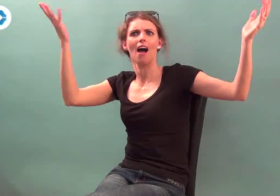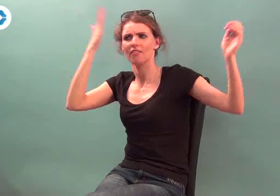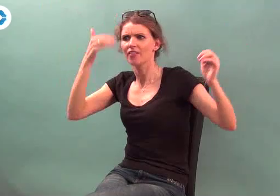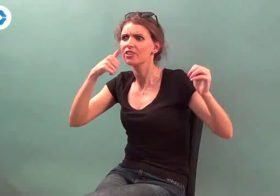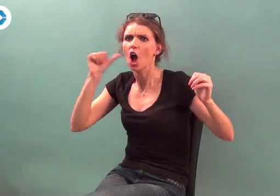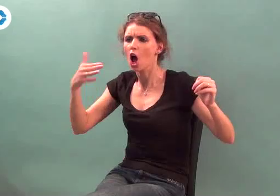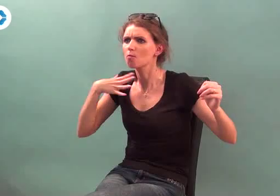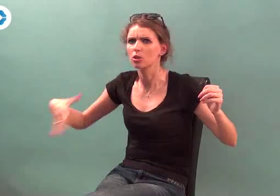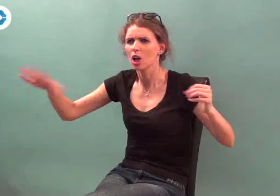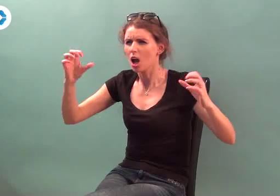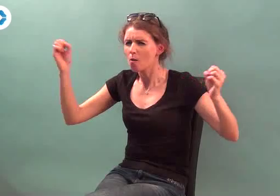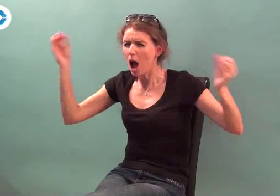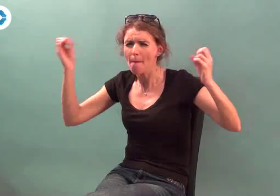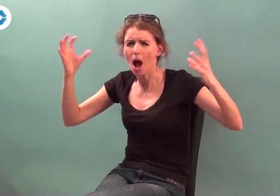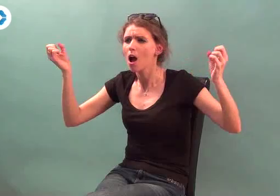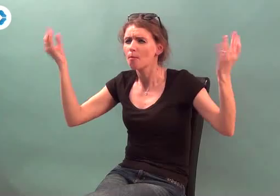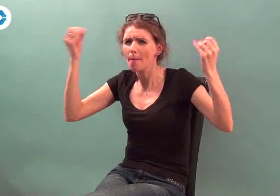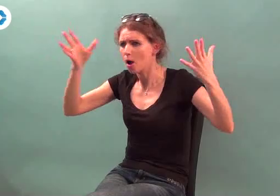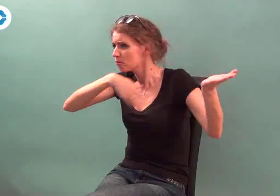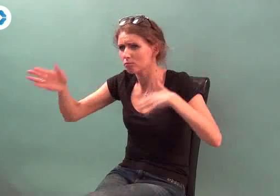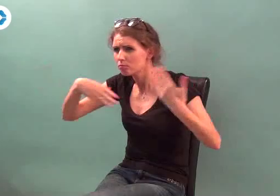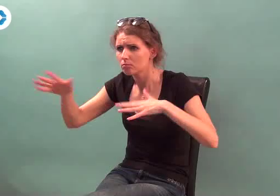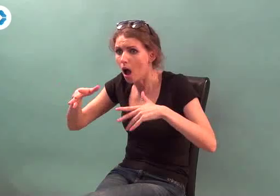Wiesz, wczoraj tutaj był alarm i była ewakuacja.